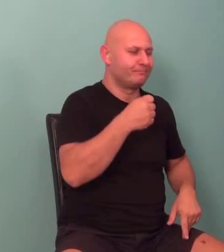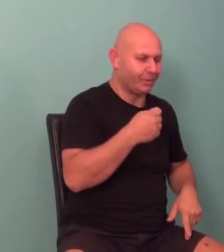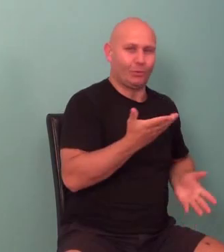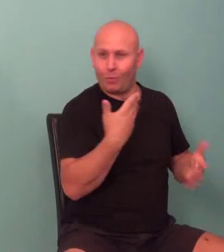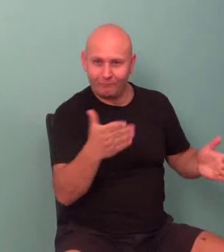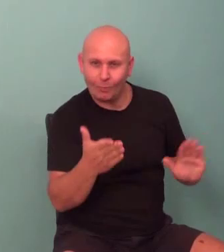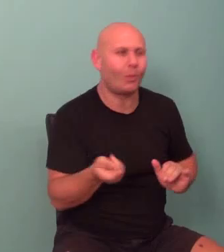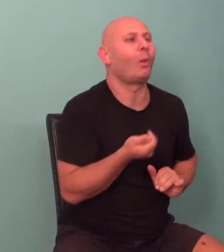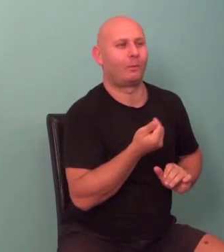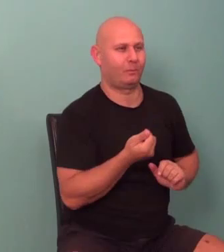Widzi, że jest gotowe i pyta ile powinna zapłacić.